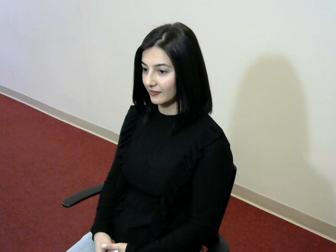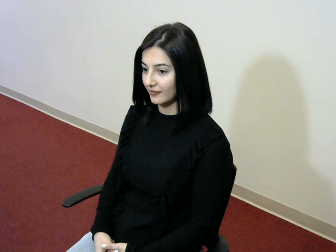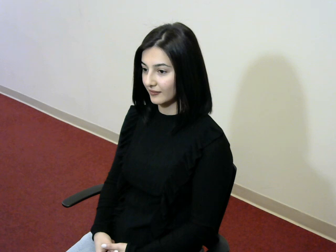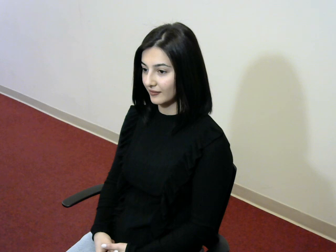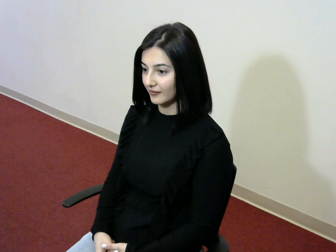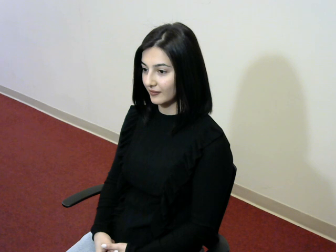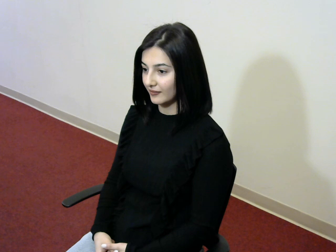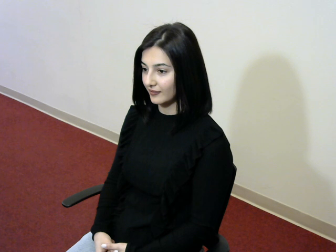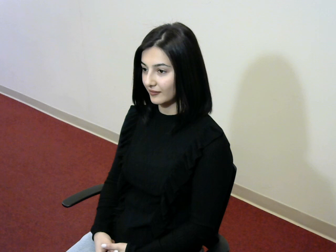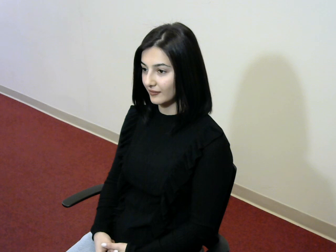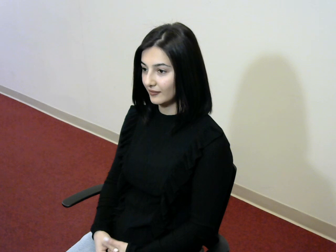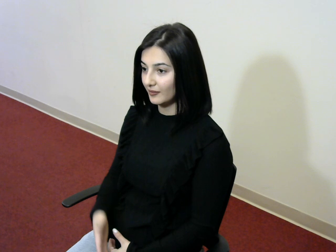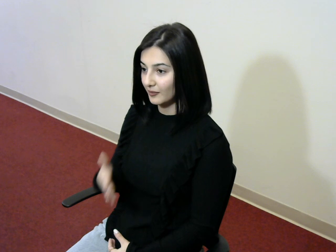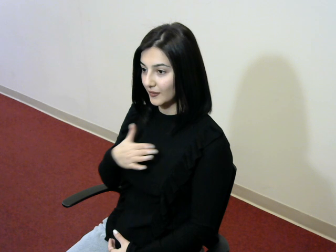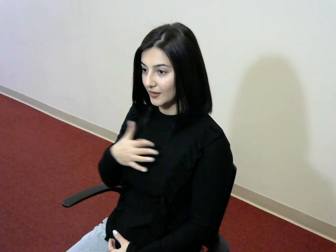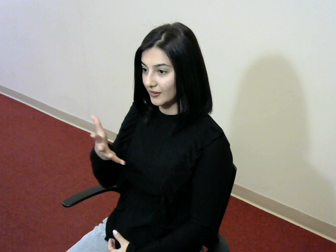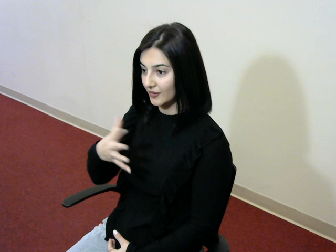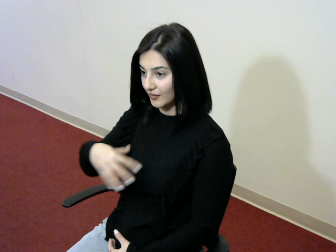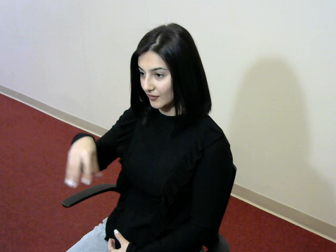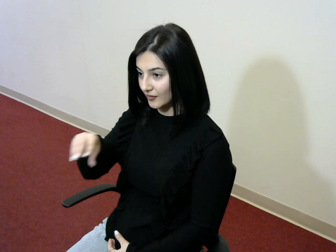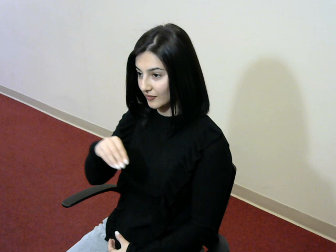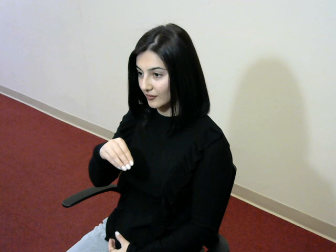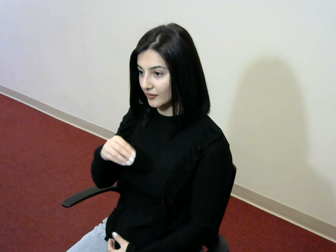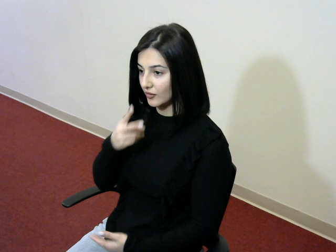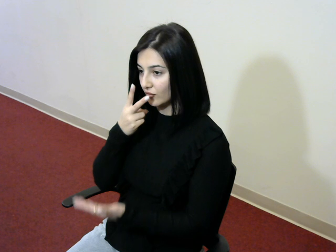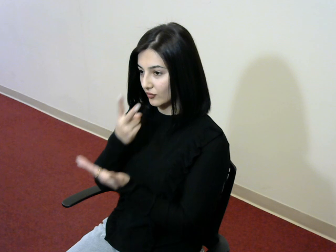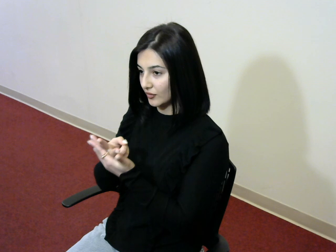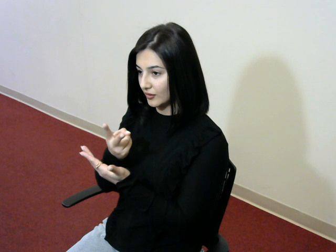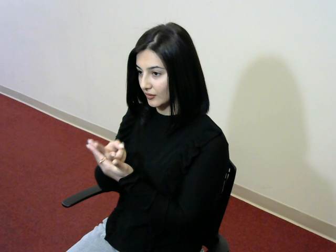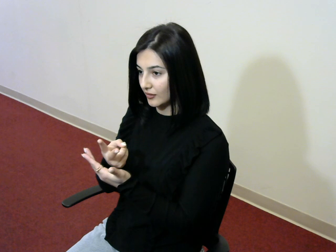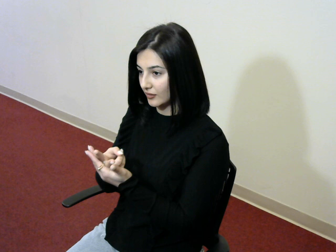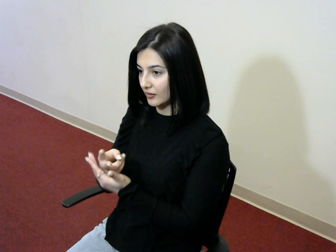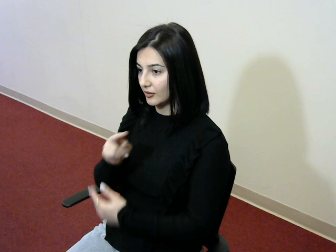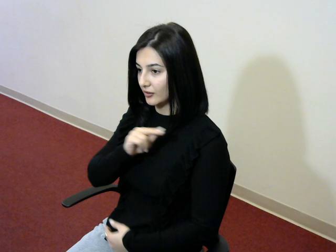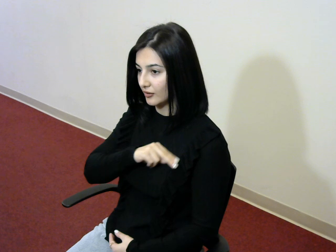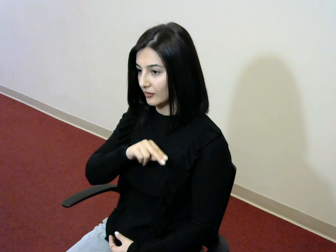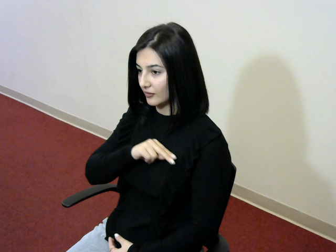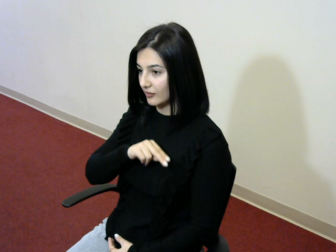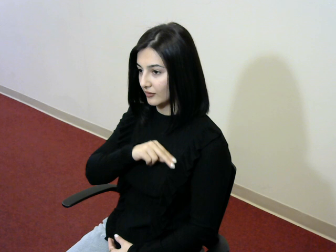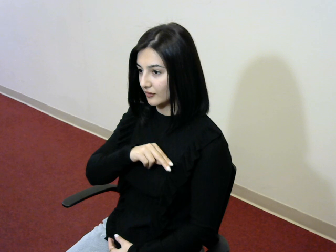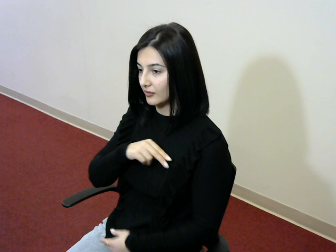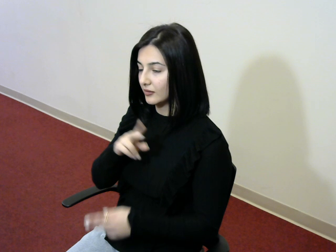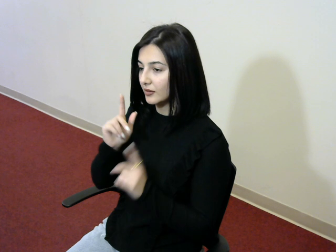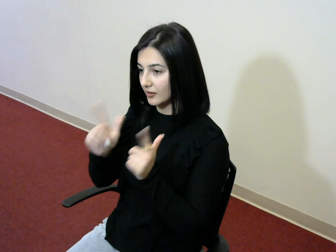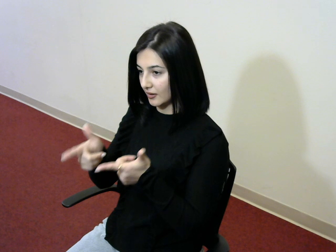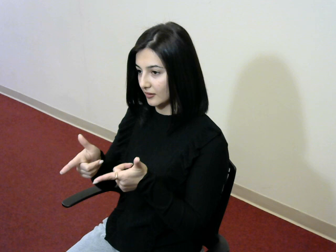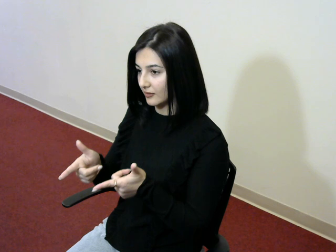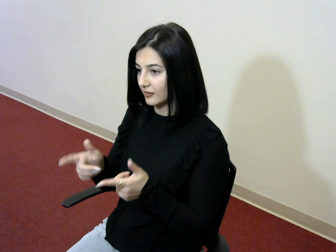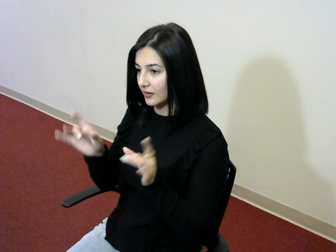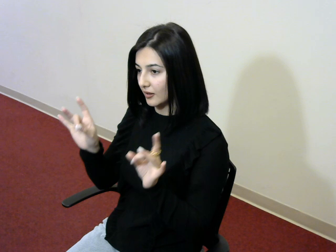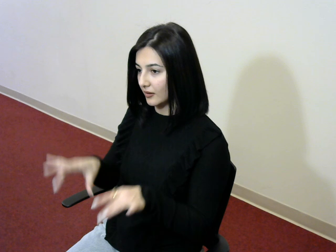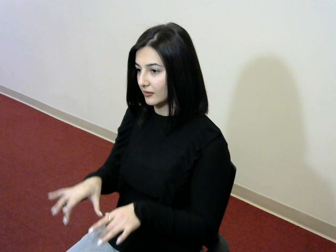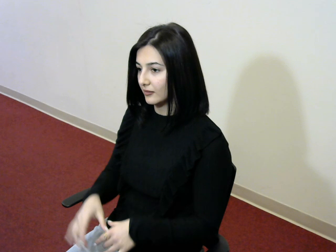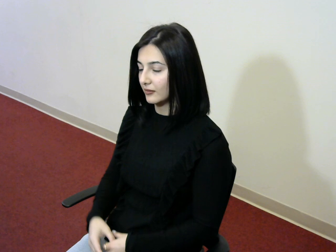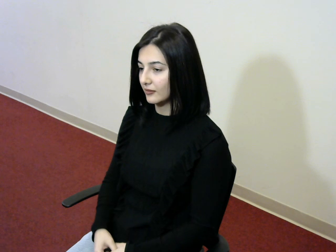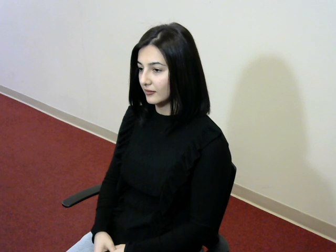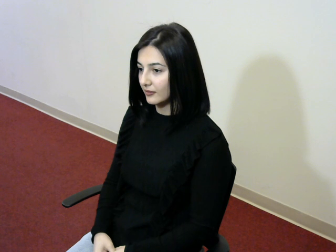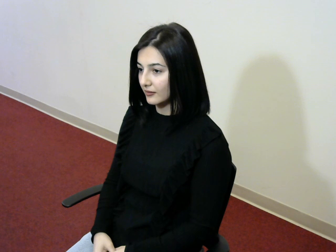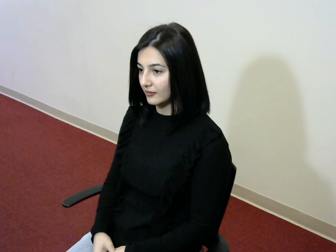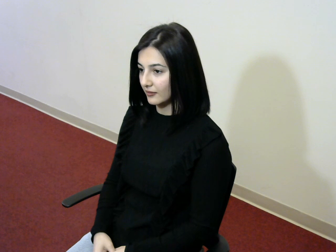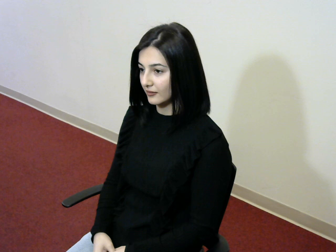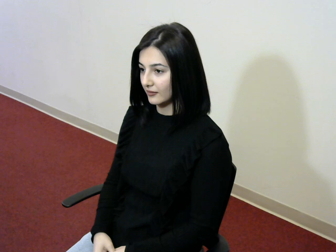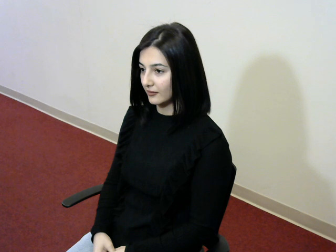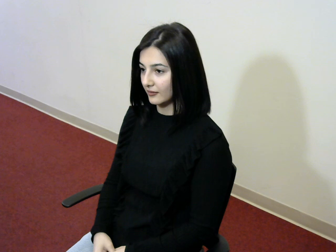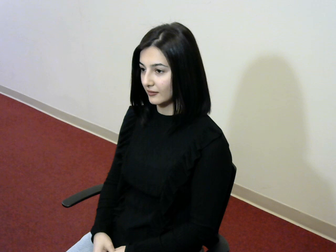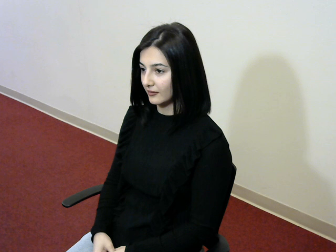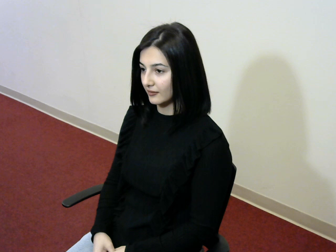Biz göstərilən işdən razı qaldıq